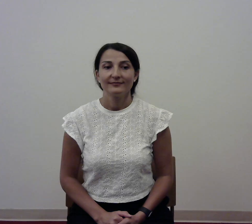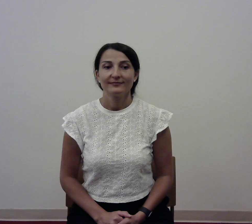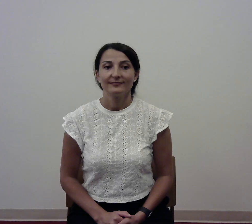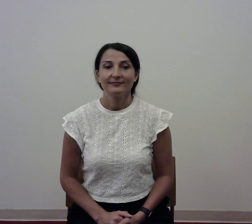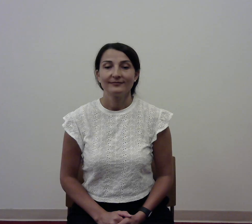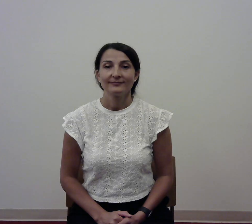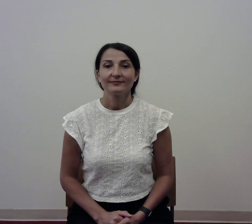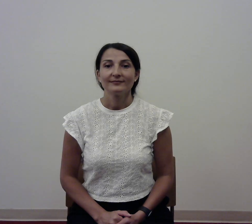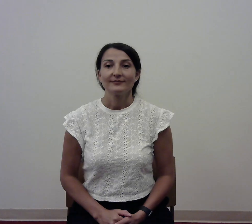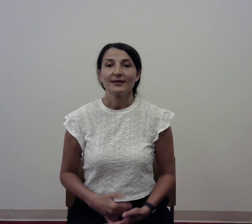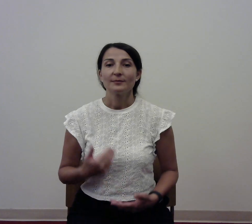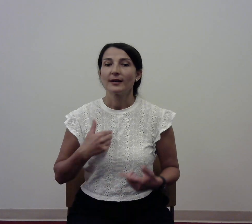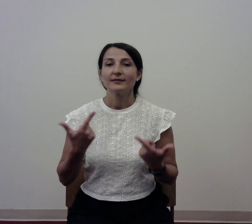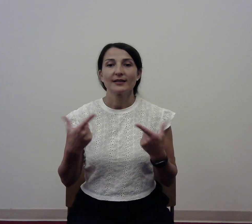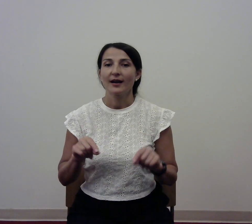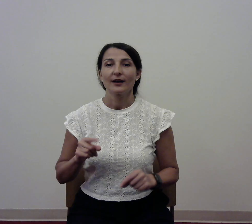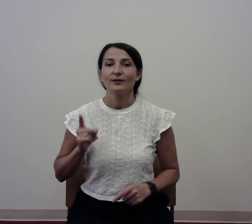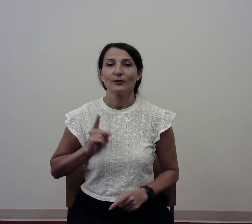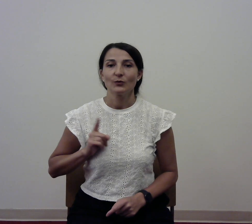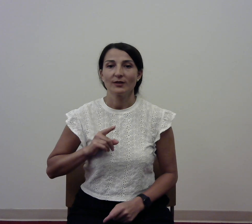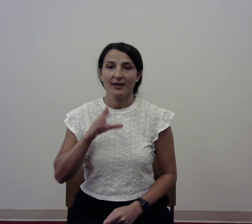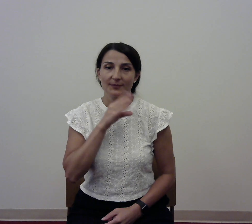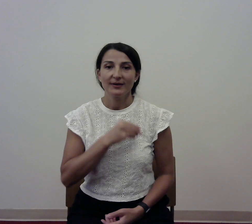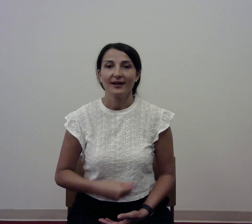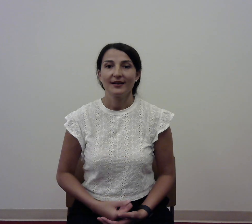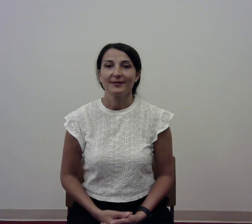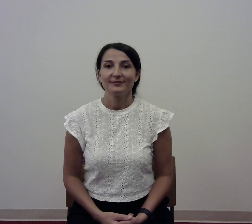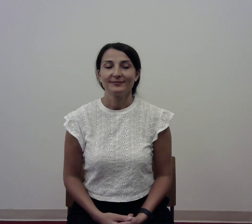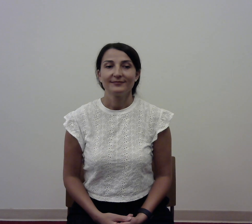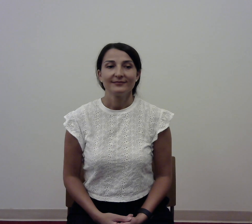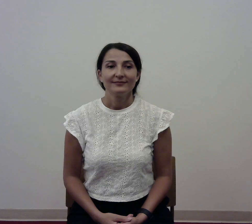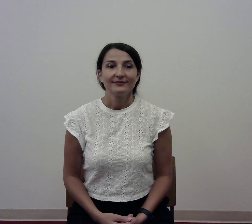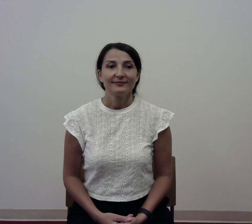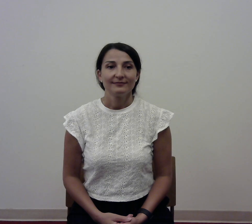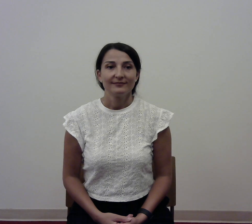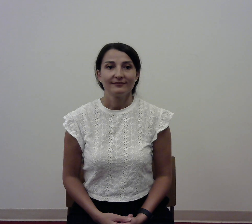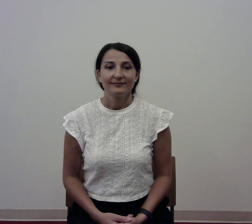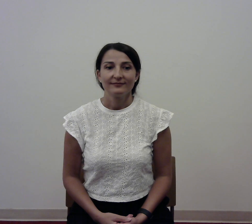Mən harda gözləyə bilərəm?